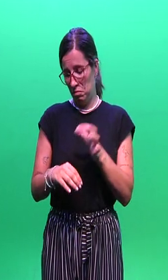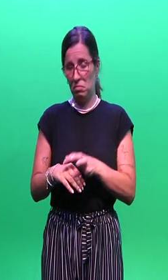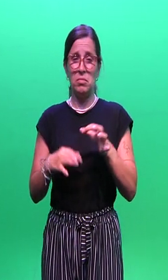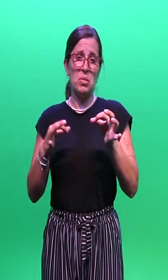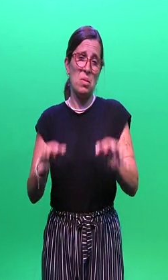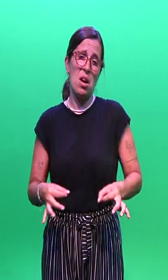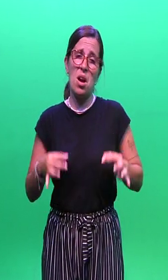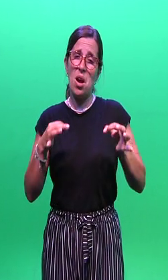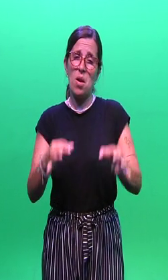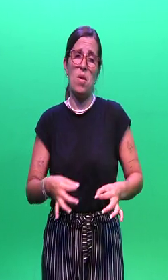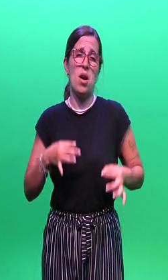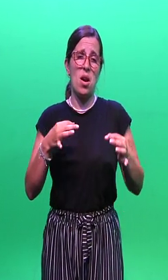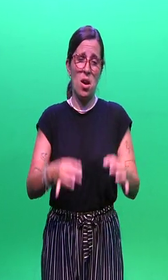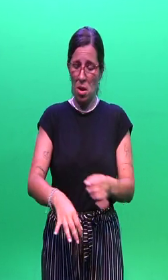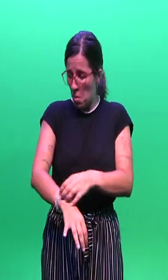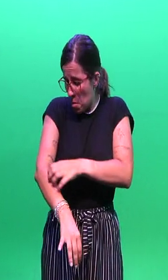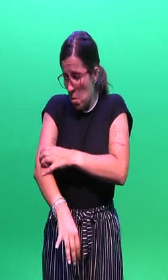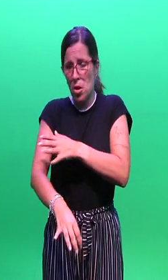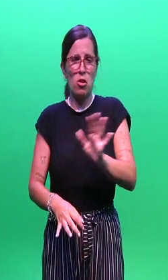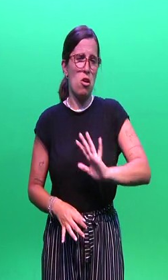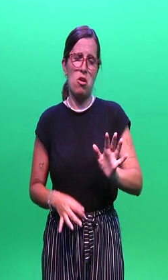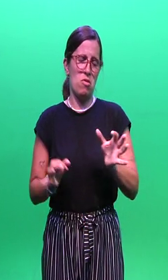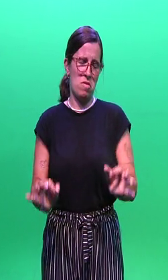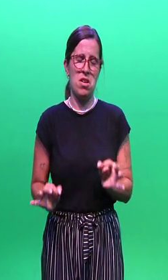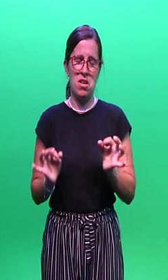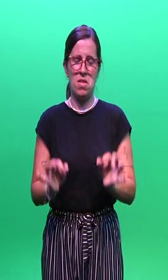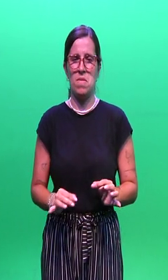La taca que tinc a la mà està sempre igual, no s'ha estès pel braç.